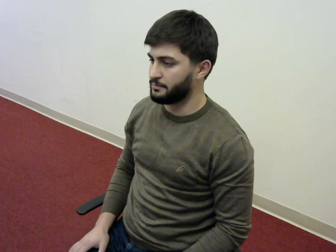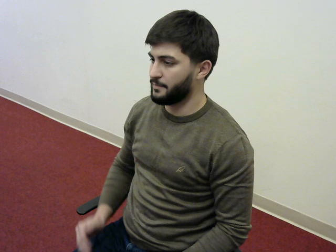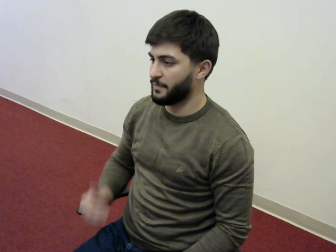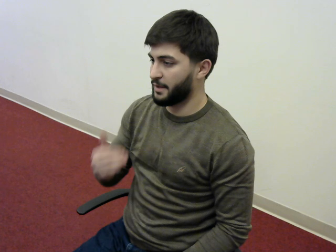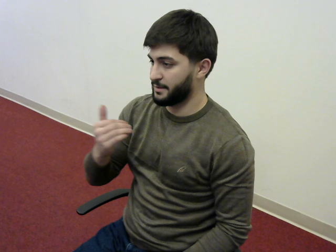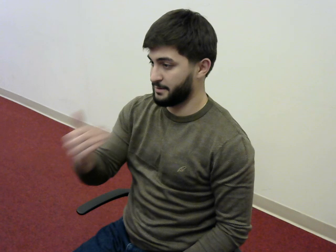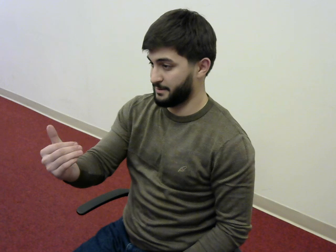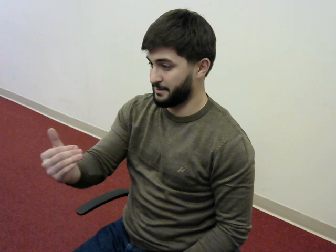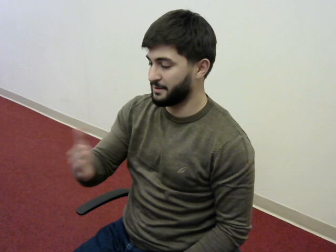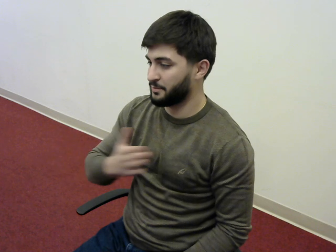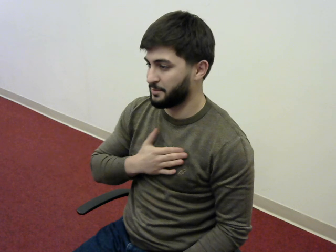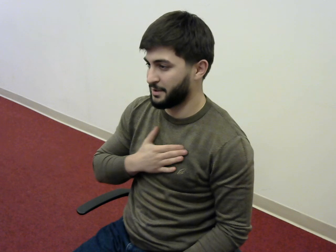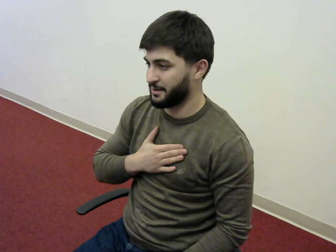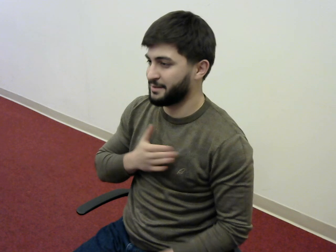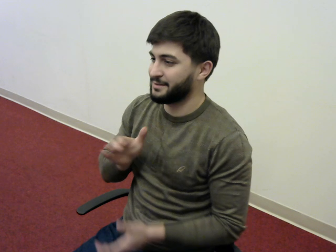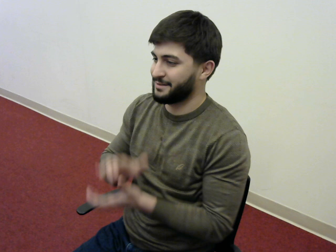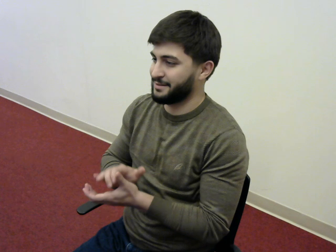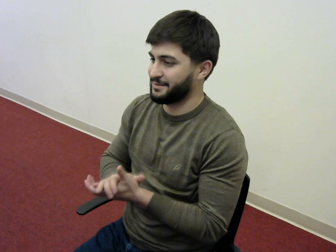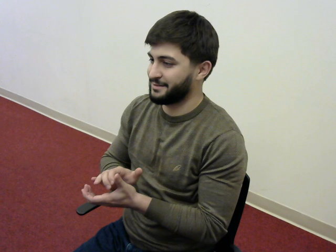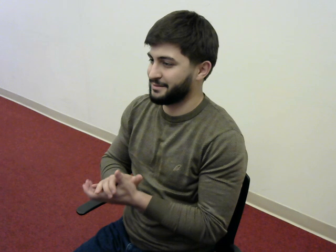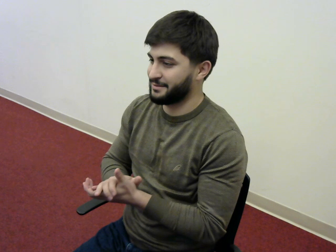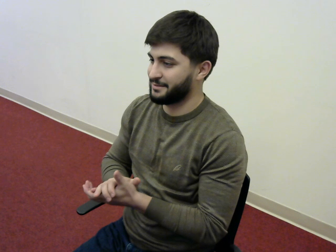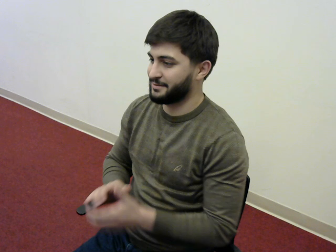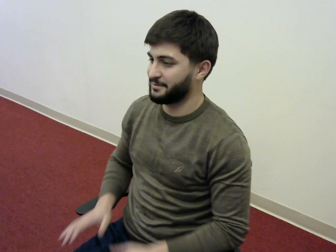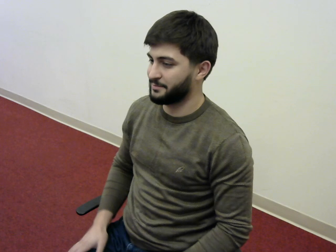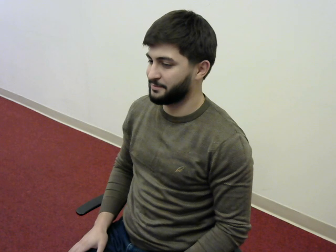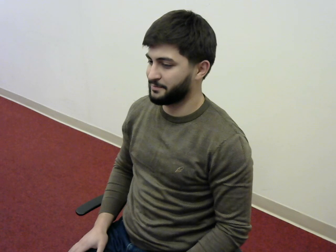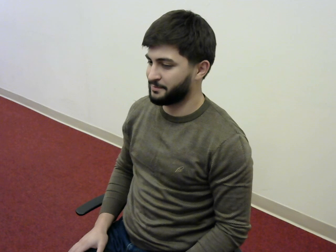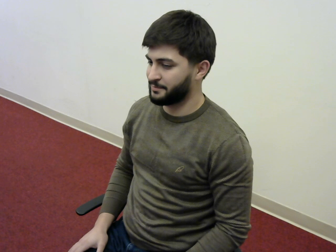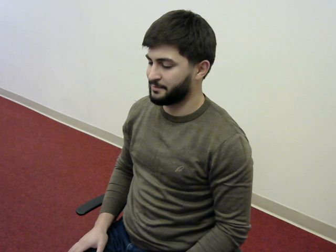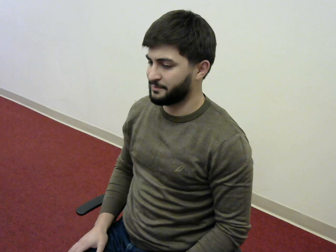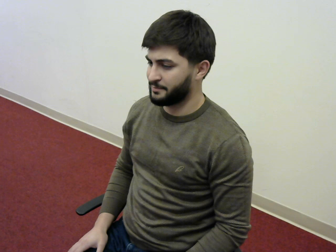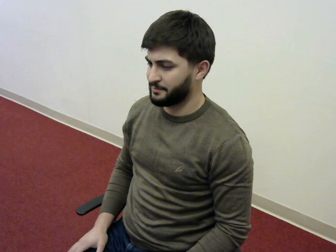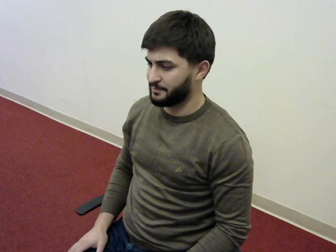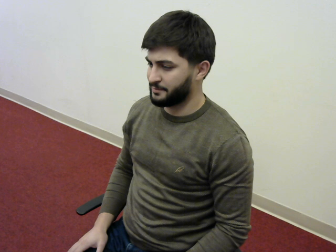Siz mənə tanış gəlirsiniz